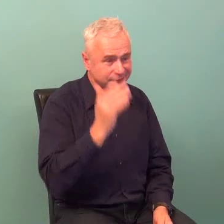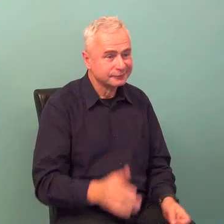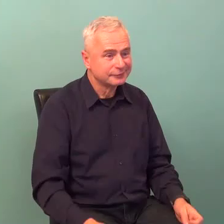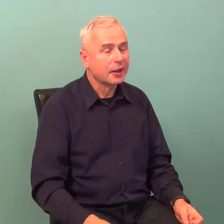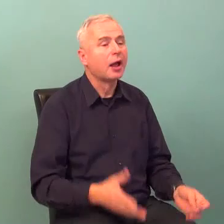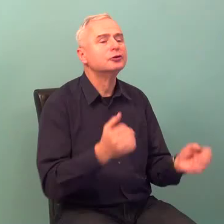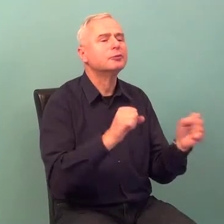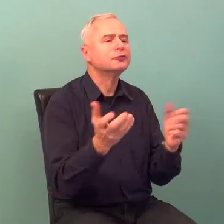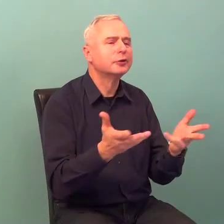Gdzie ta zabawa?